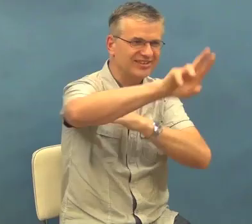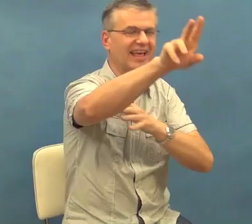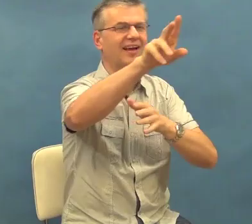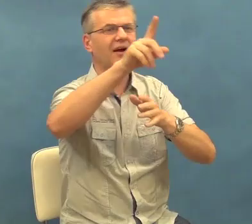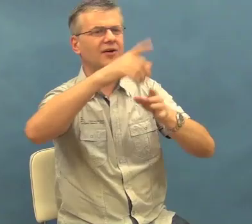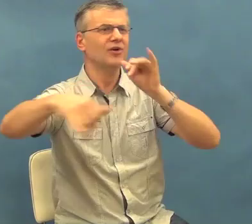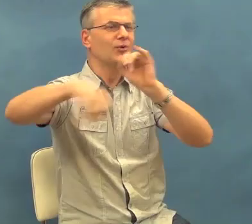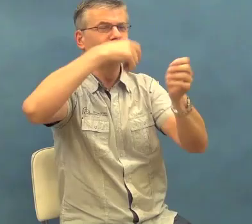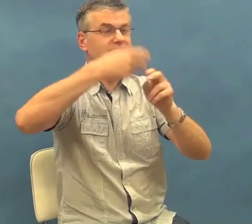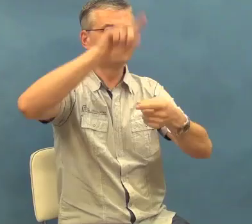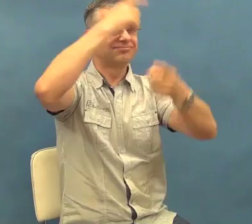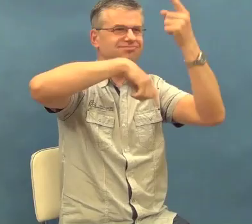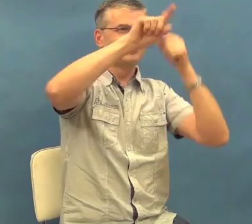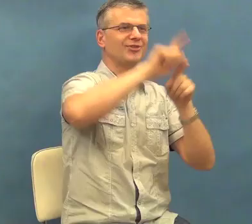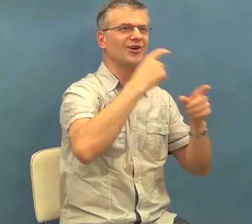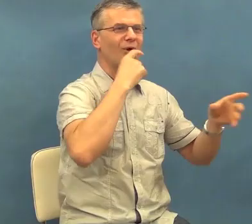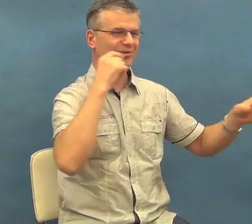Ktoś go kopie, kot koziołkuje i wpada do kosza.